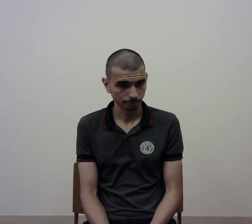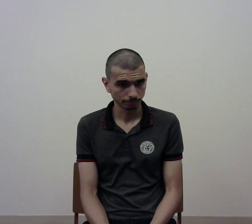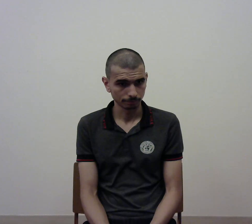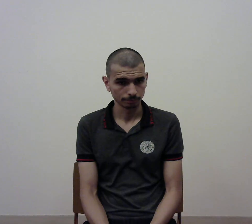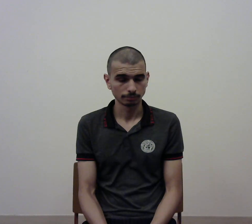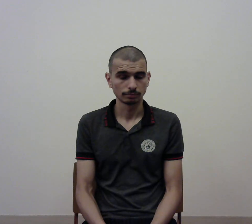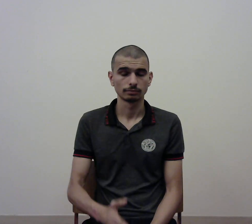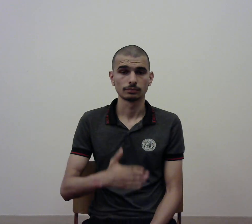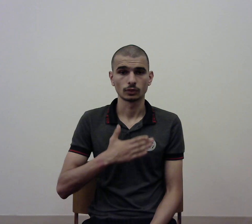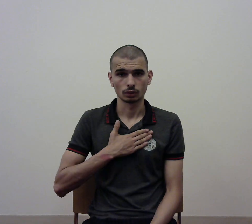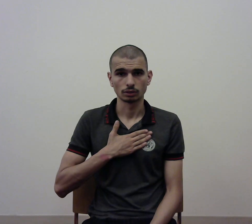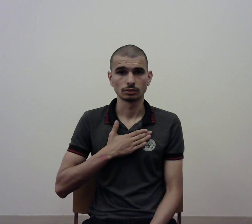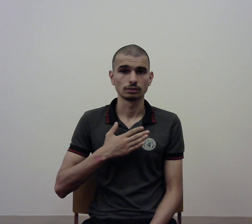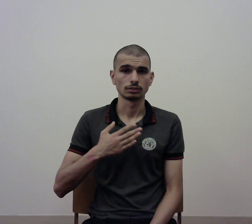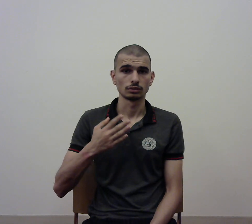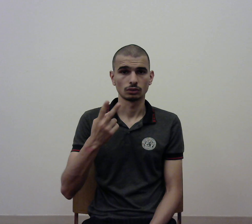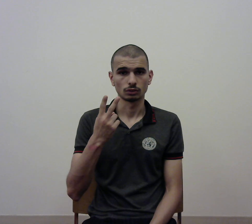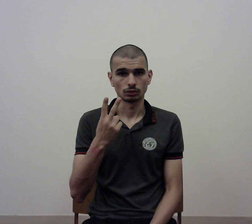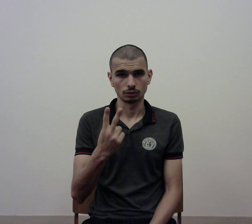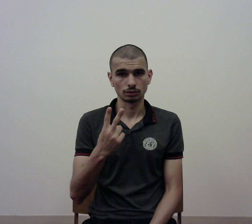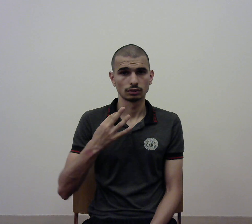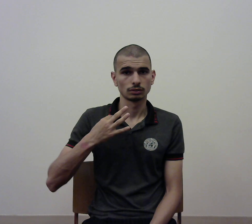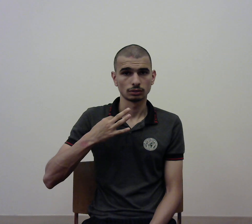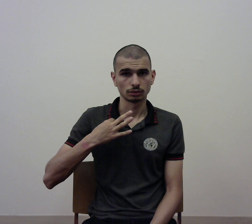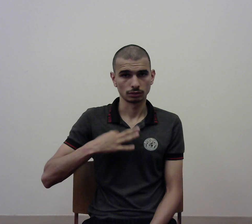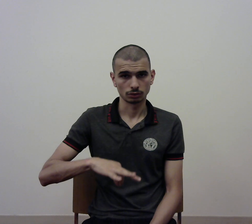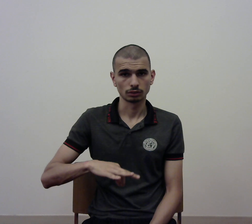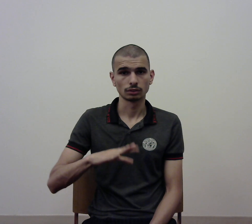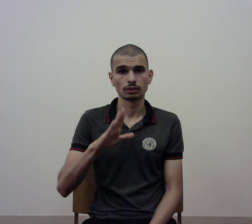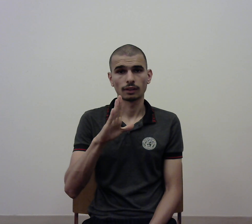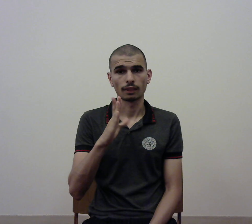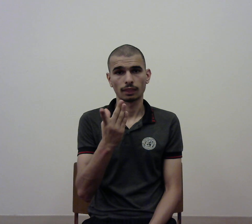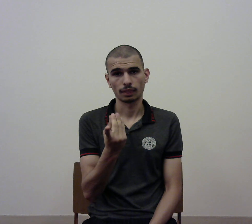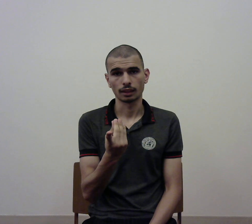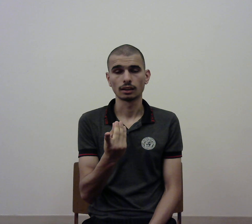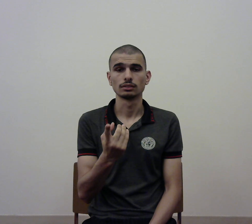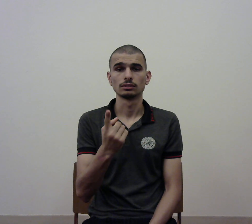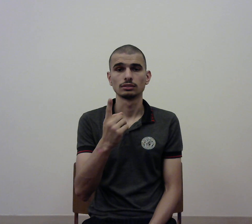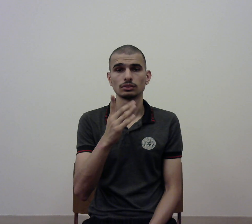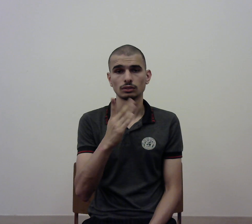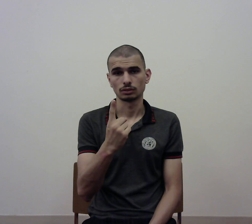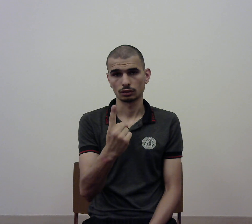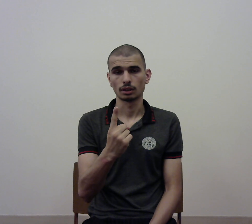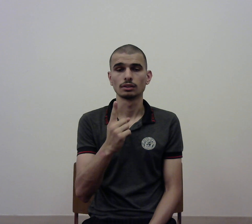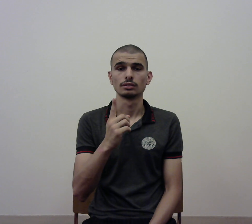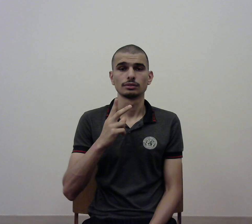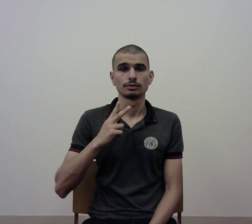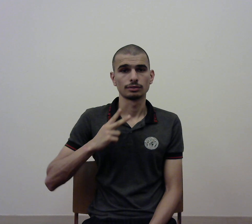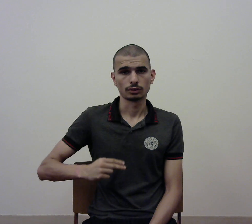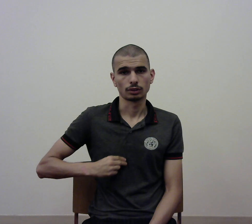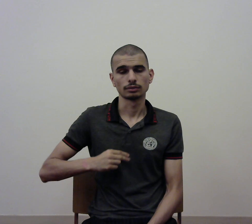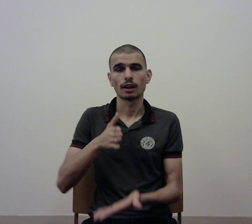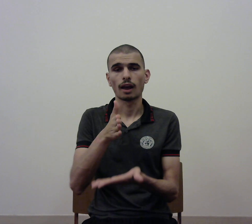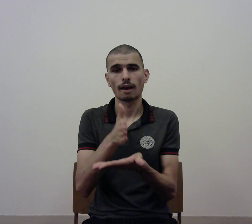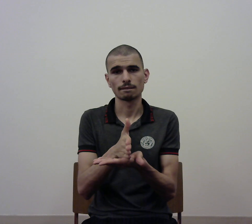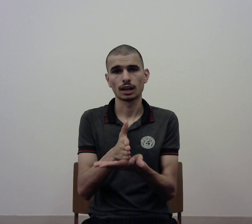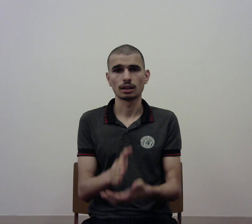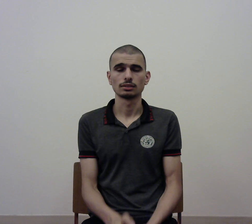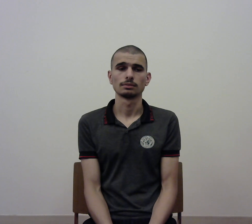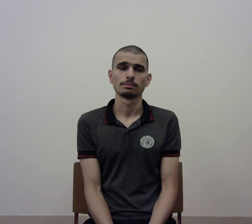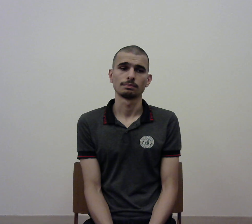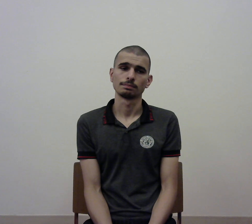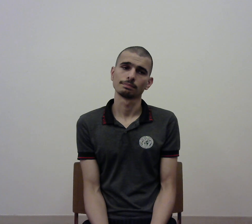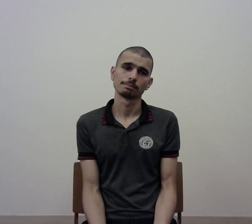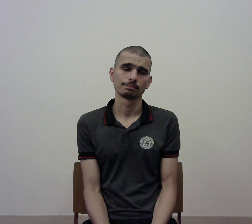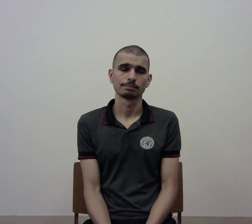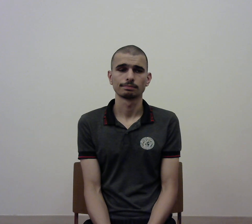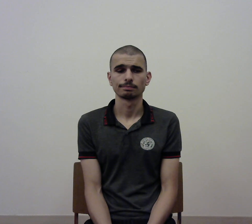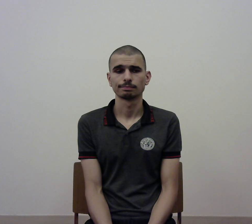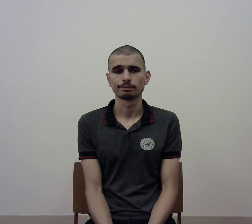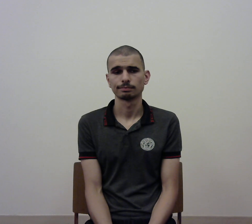Mənim 2 oğlum və 1 qızım var